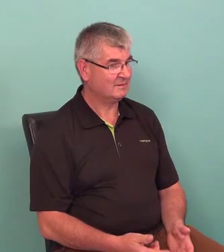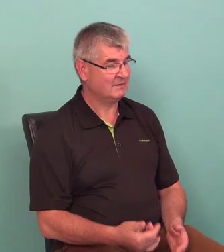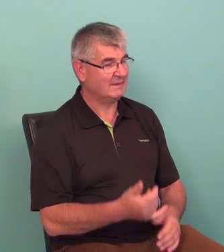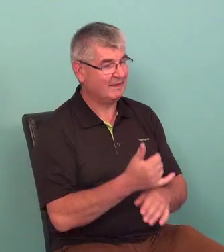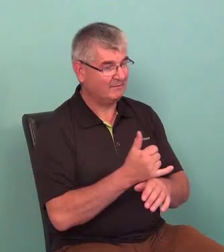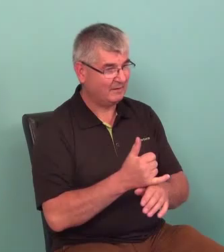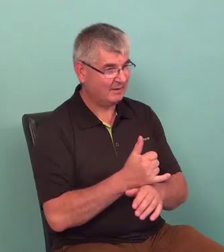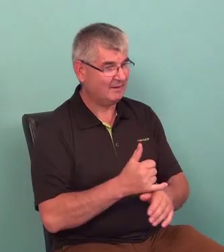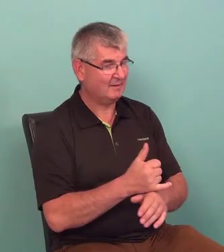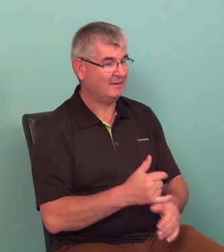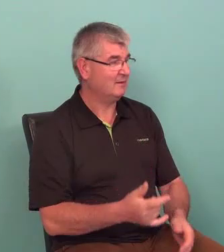Kawa.